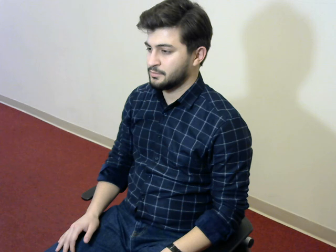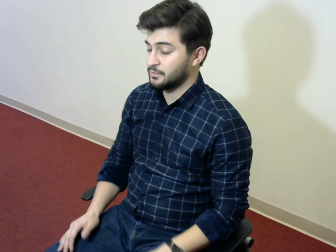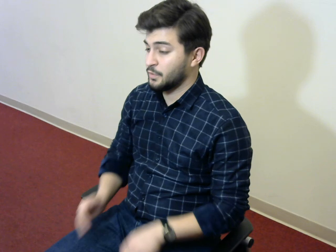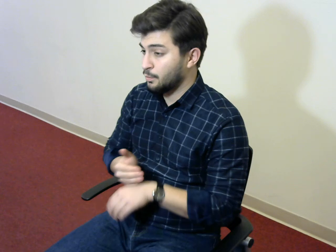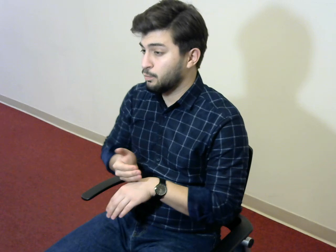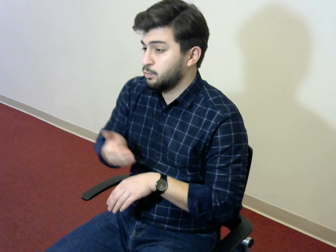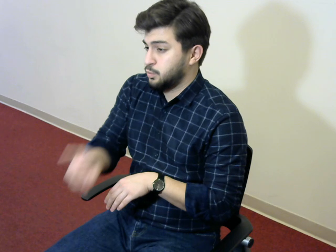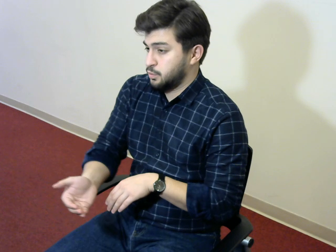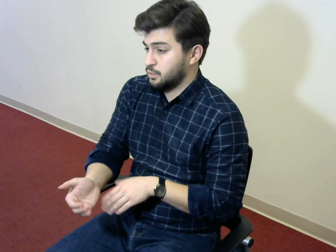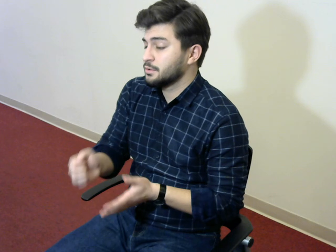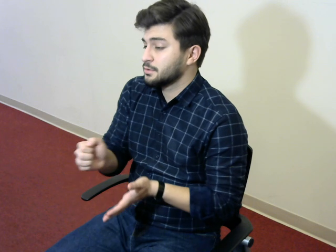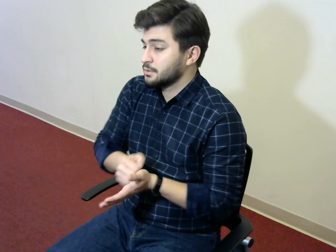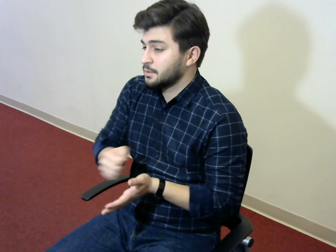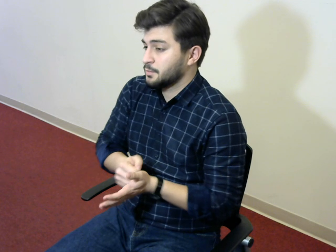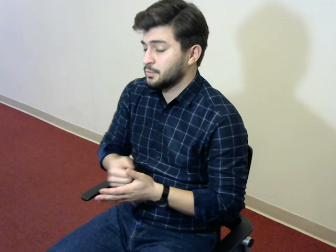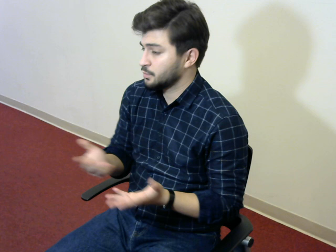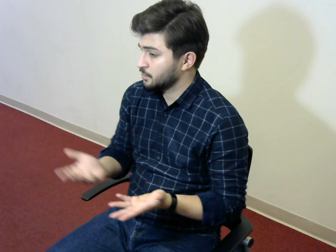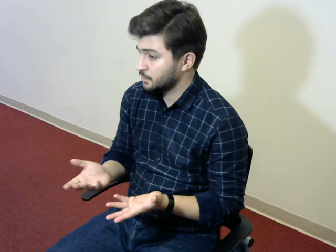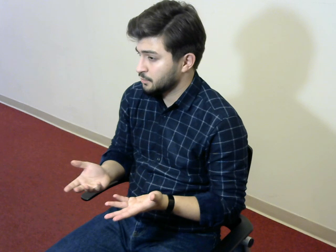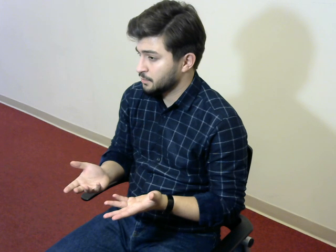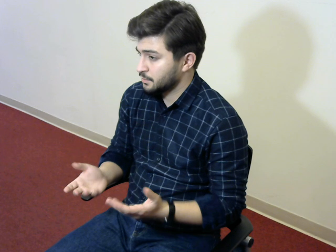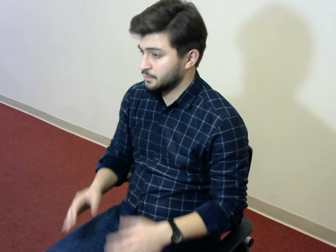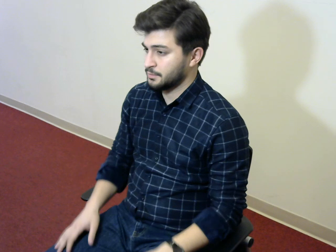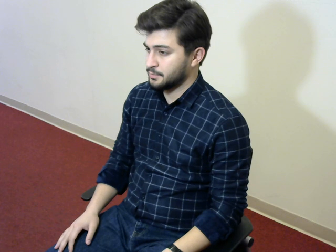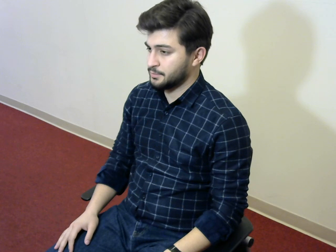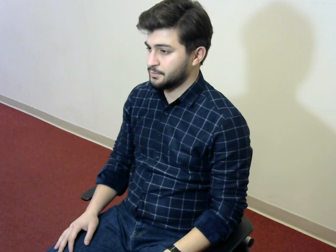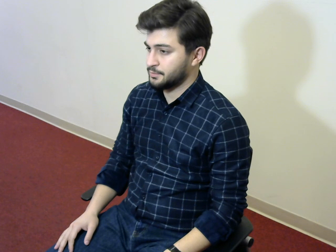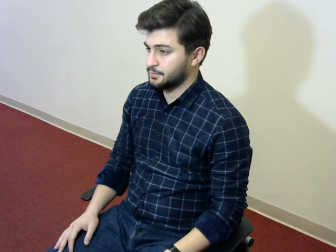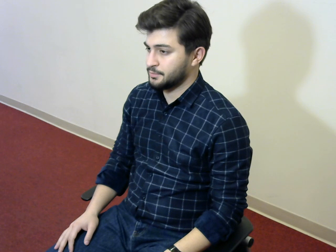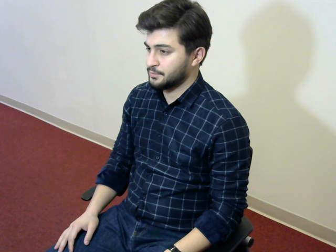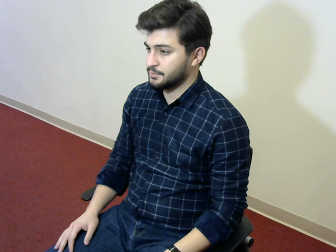Gecikməyinizin səbəbi nədir?